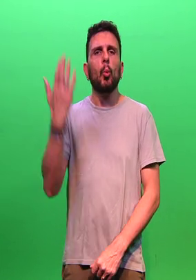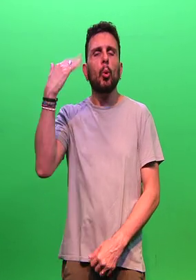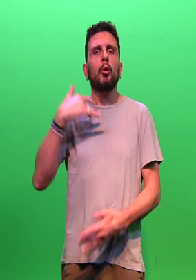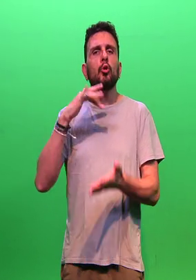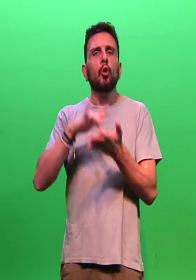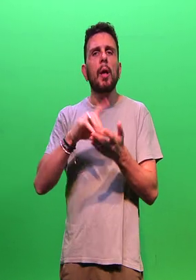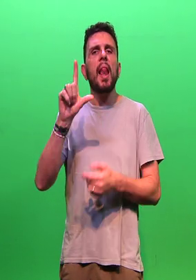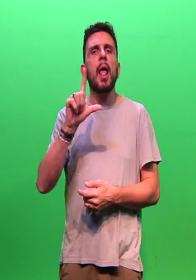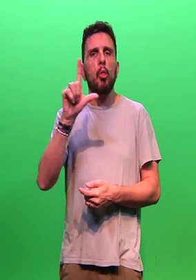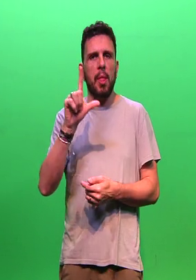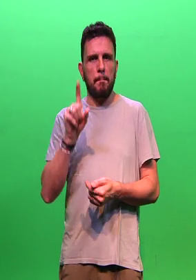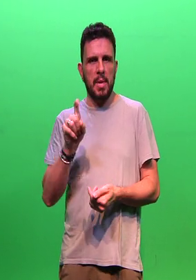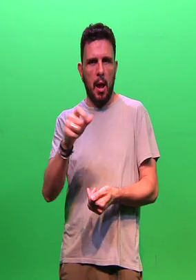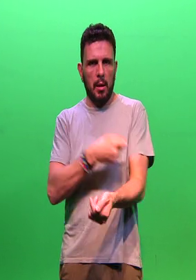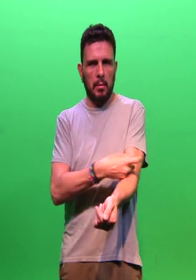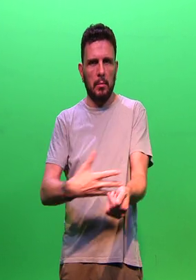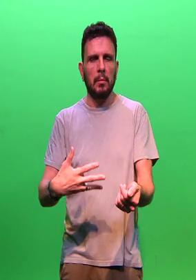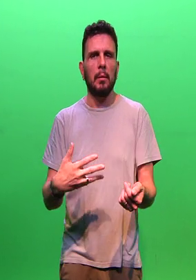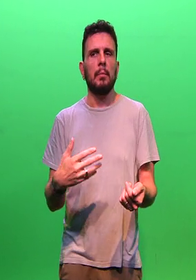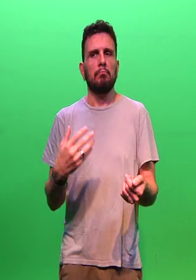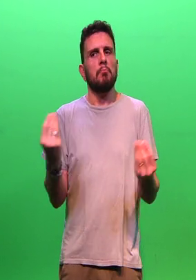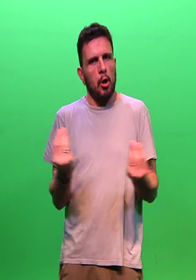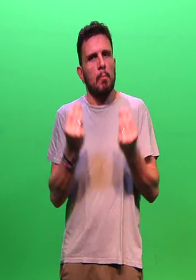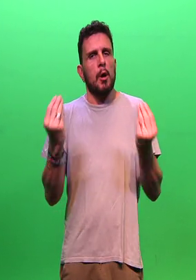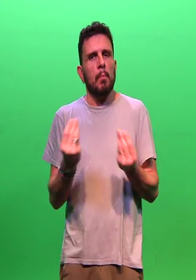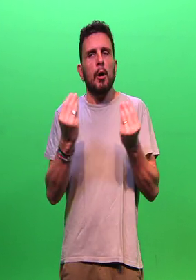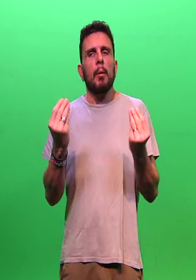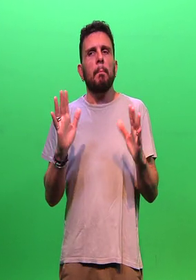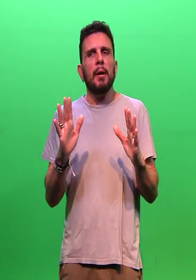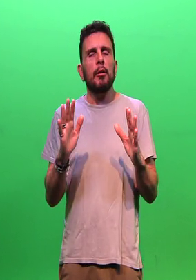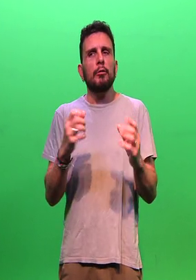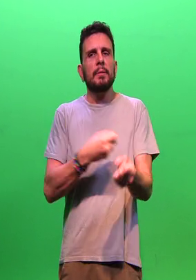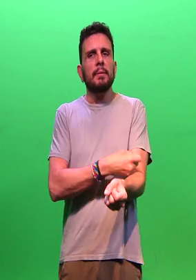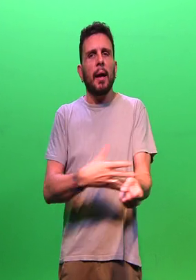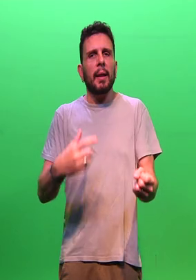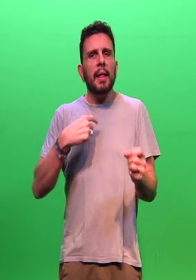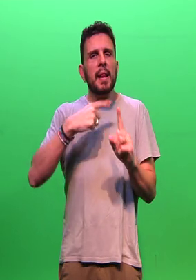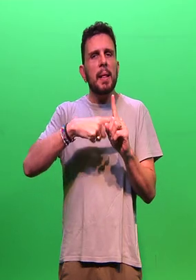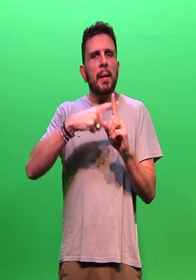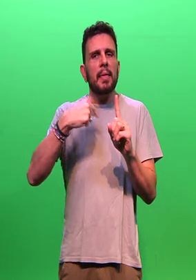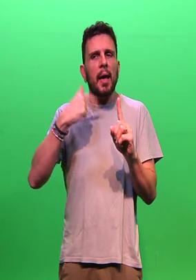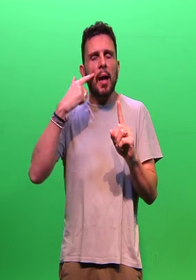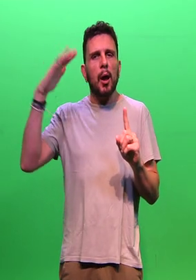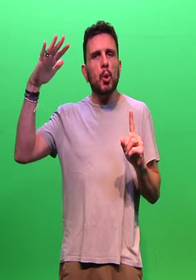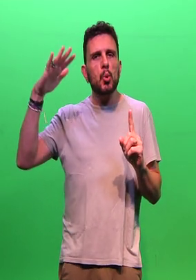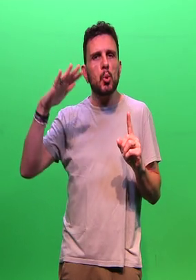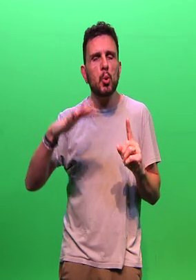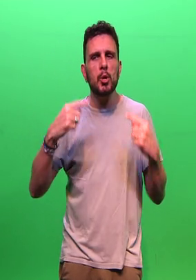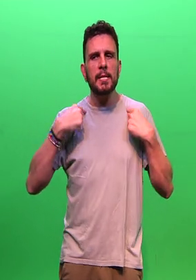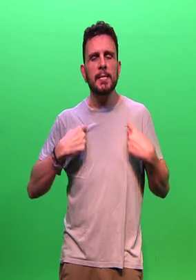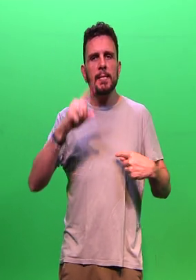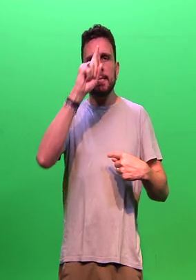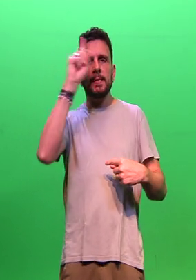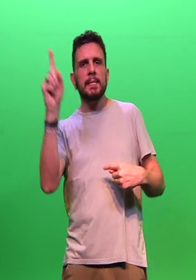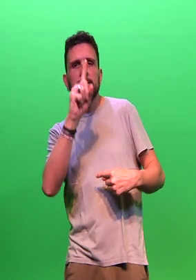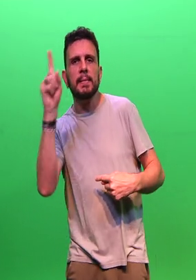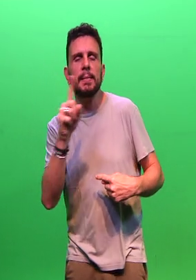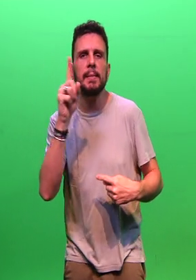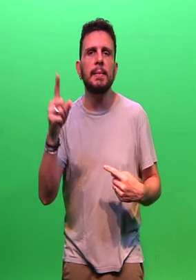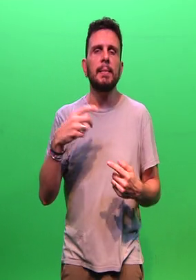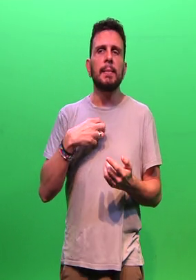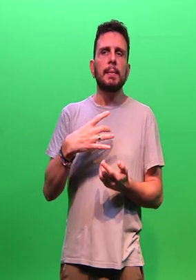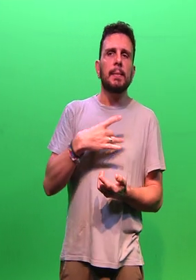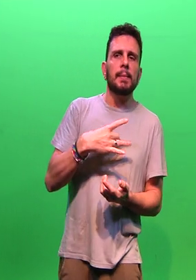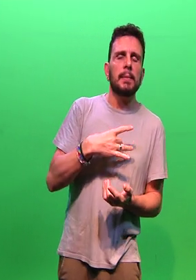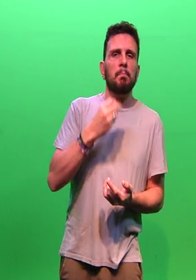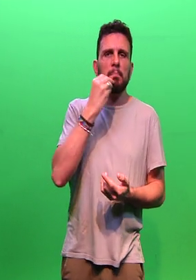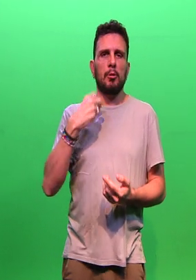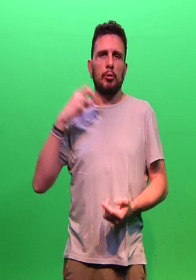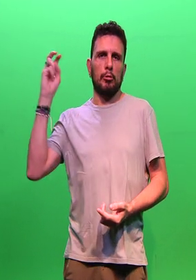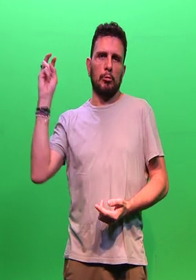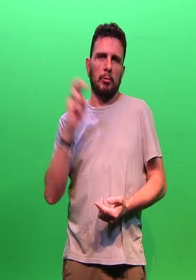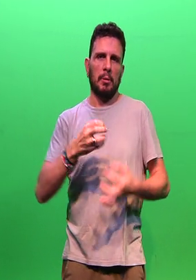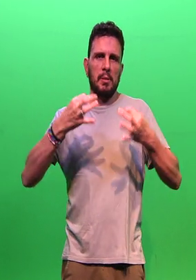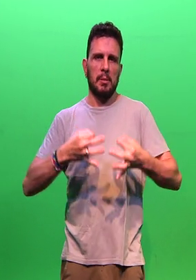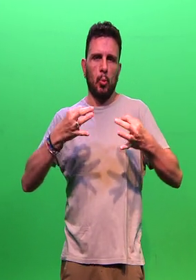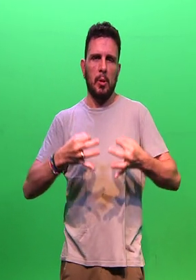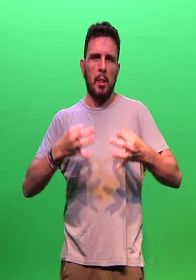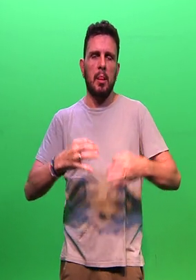Vaig tenir leucèmia, càncer a la sang, però he millorat, els nivells de les analítiques es veuen que s'han reduït, tot i així estic marejat i no estic segur si estic bé, per això vinc, per estar més segur.